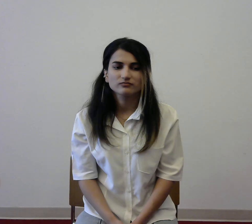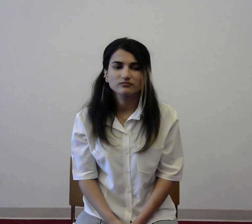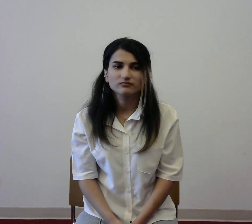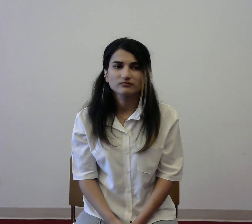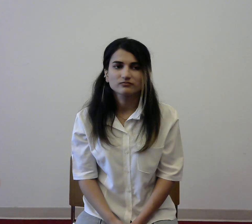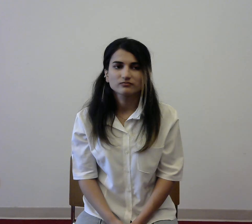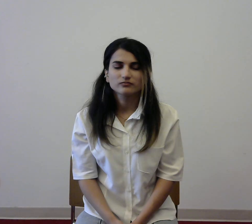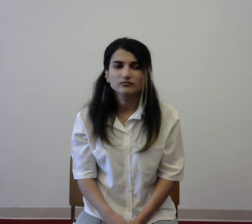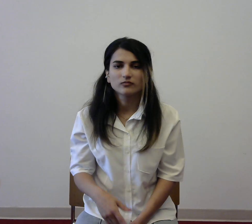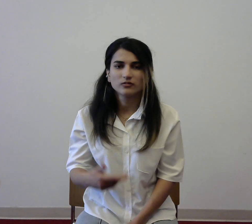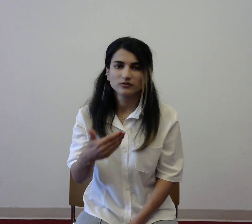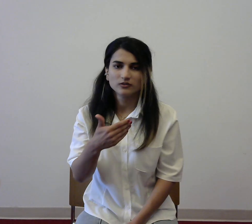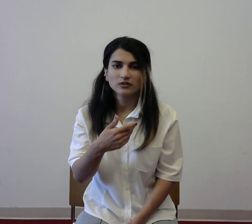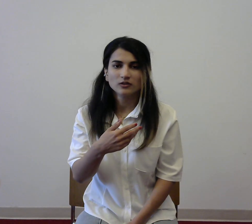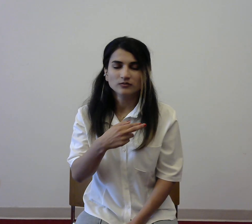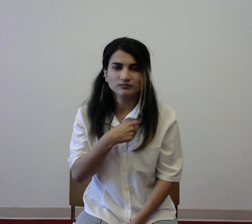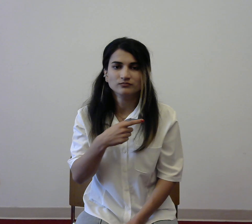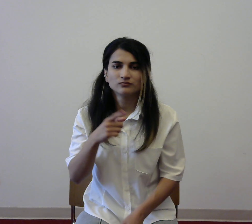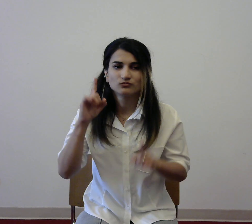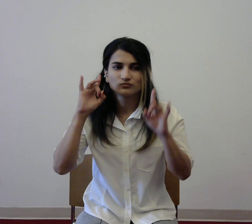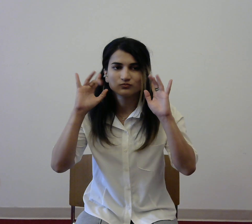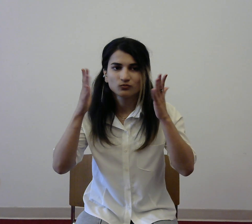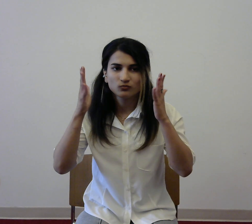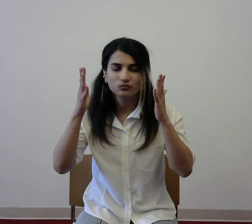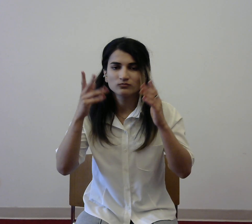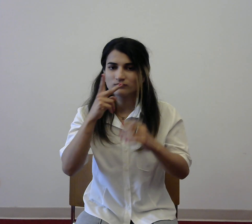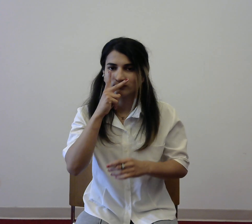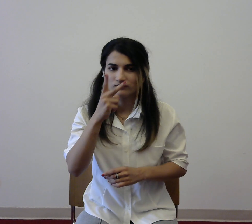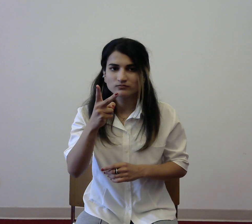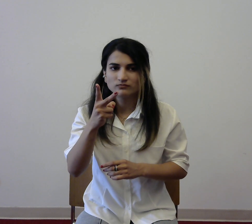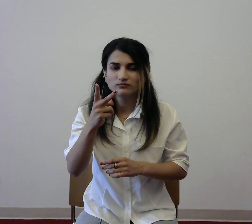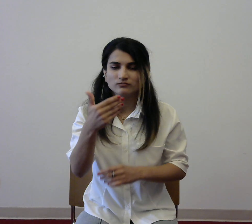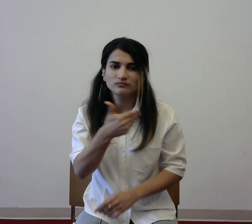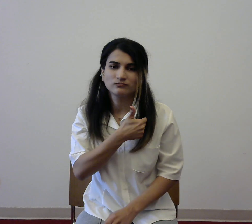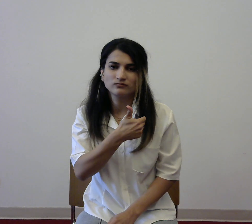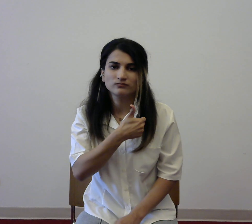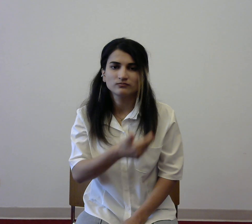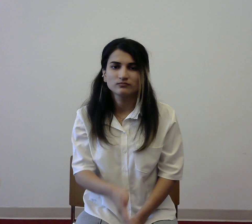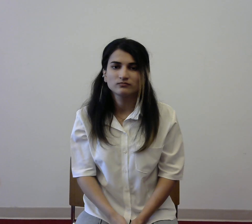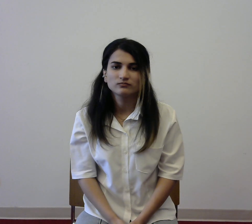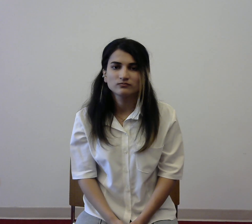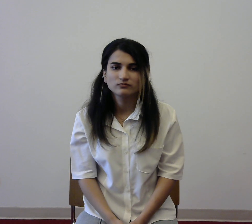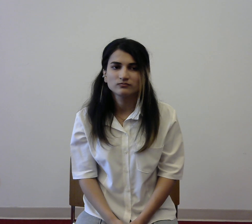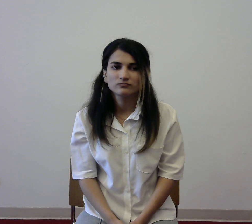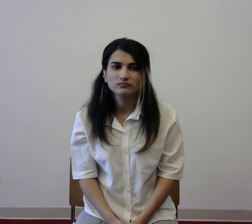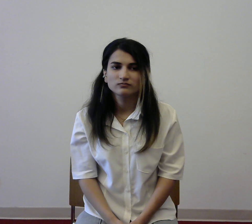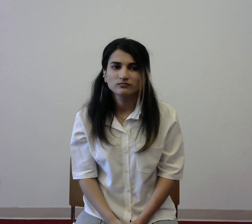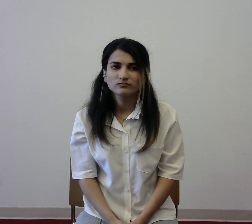Mən xəbərlərə baxmaq istəyirəm